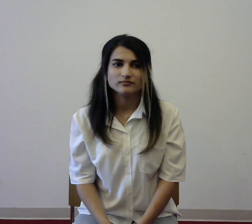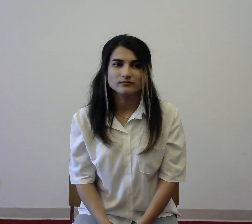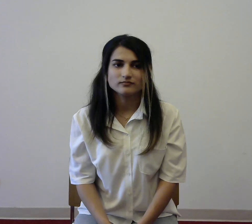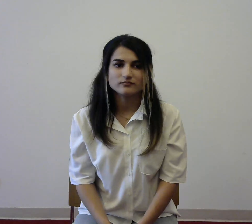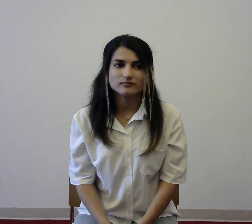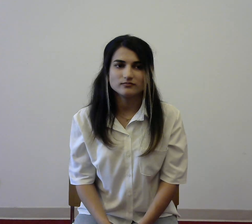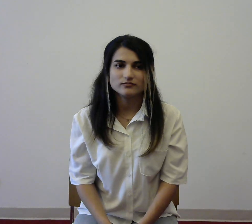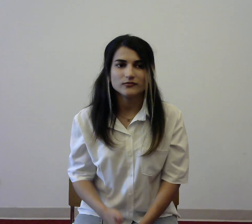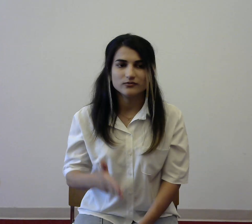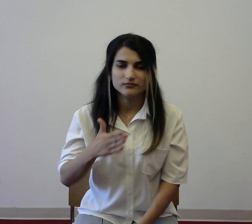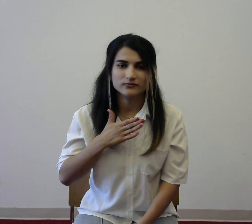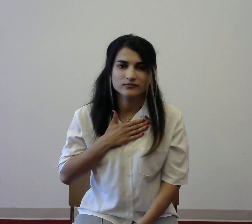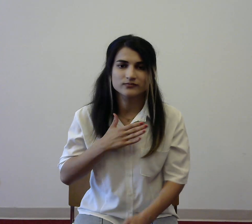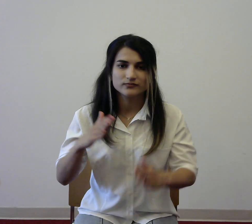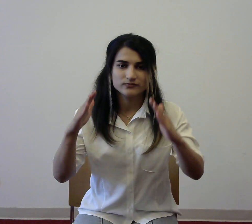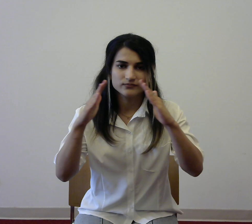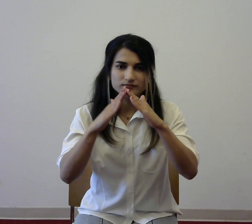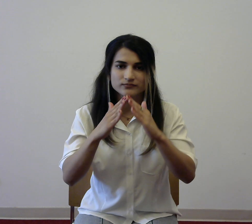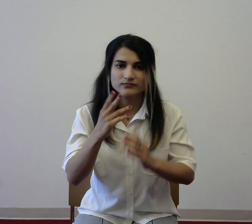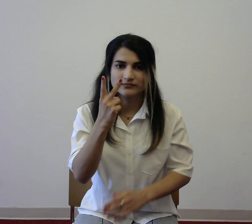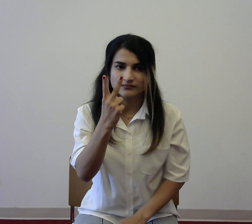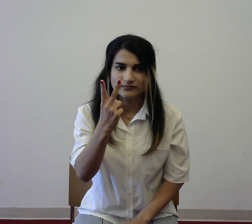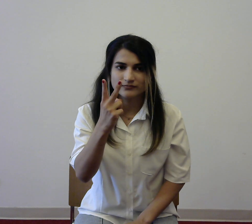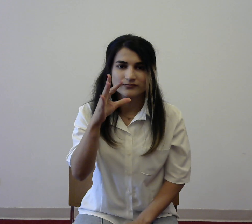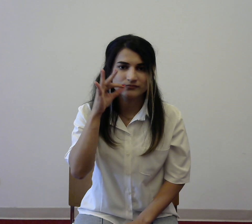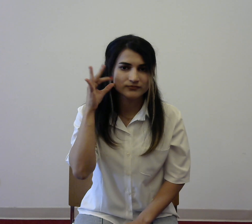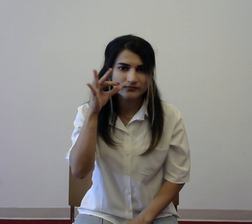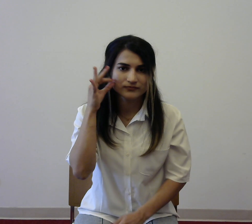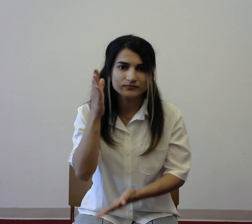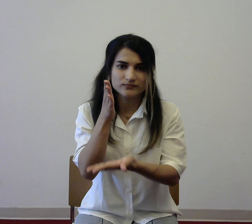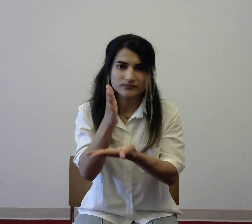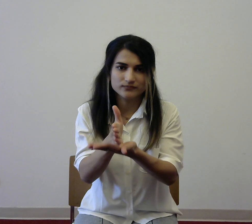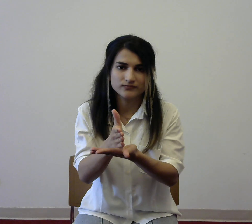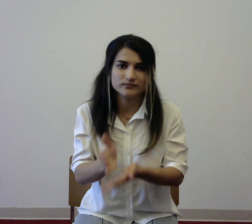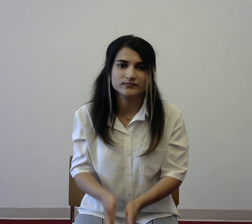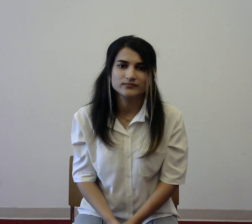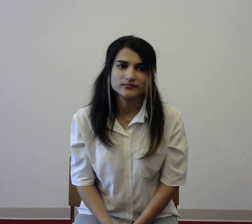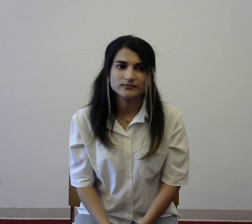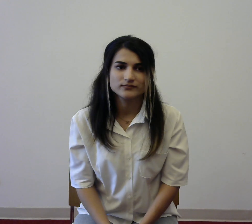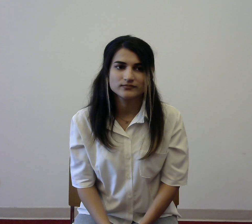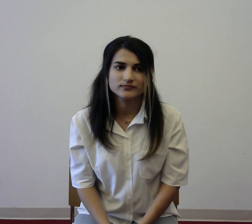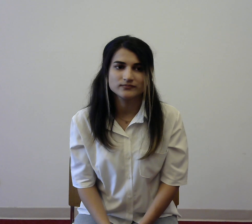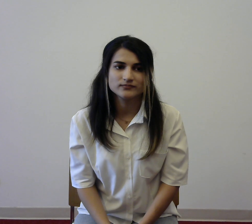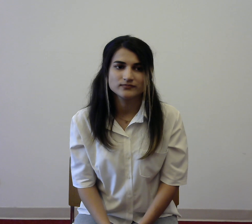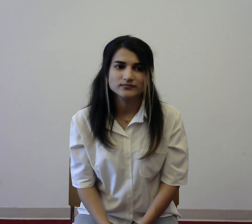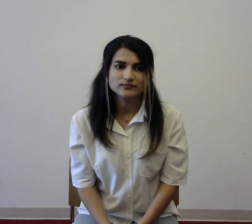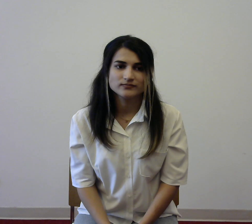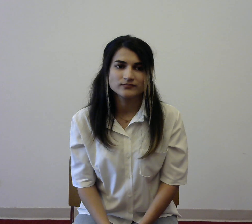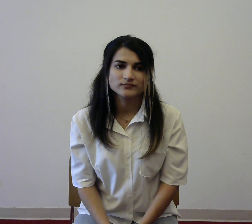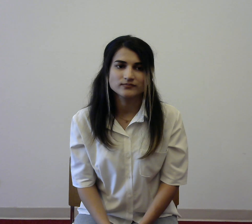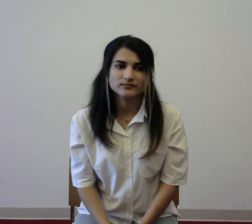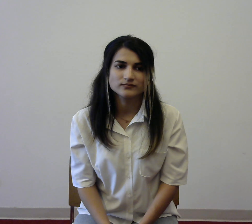Mənim evdə 2 pişiyim var